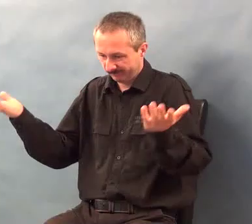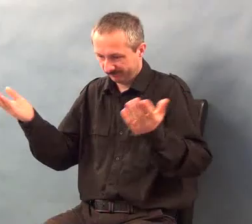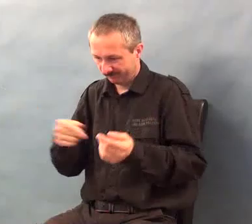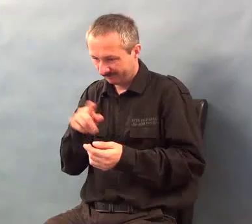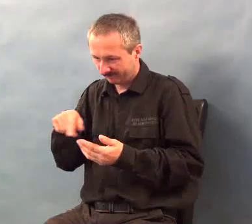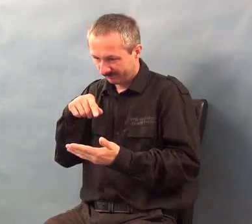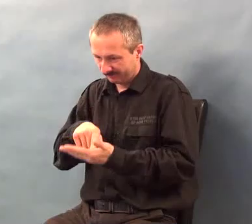Strzelam...